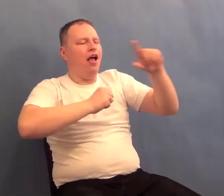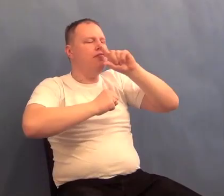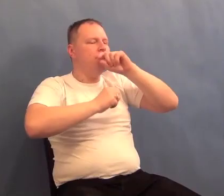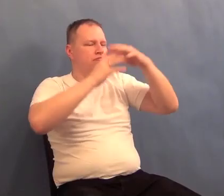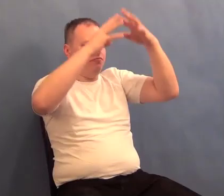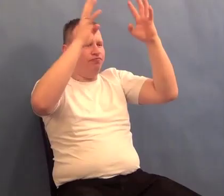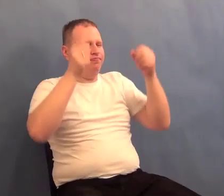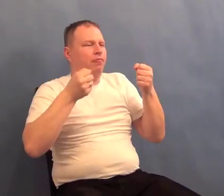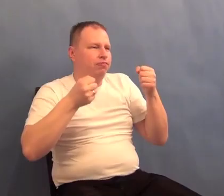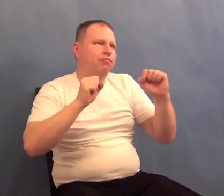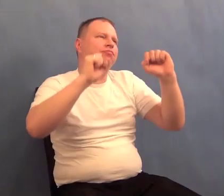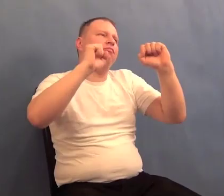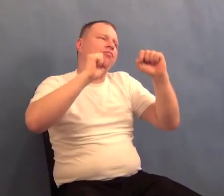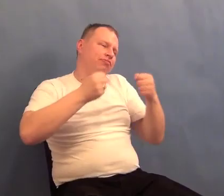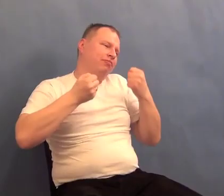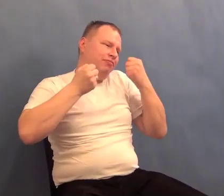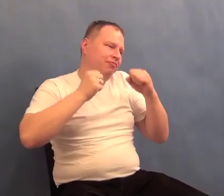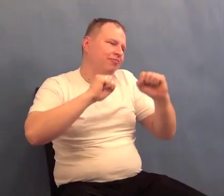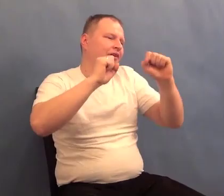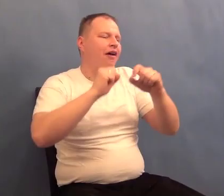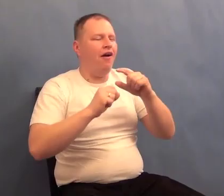A tam ptak w klatce huśtał się na huśtawce.